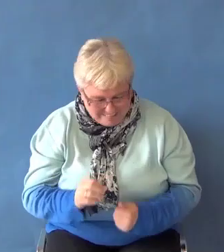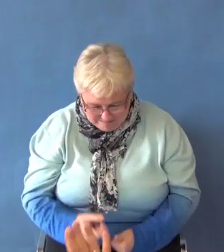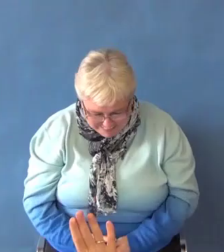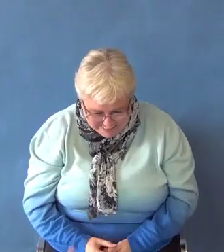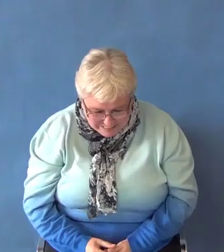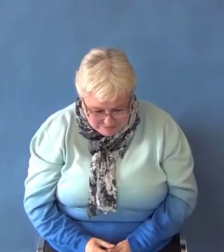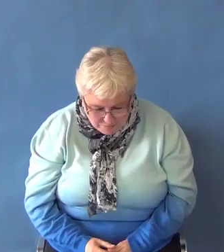Jeszcze drugi.